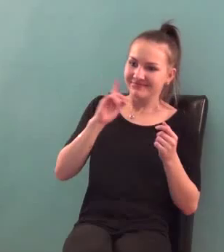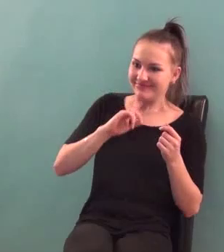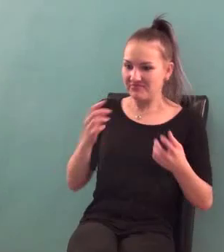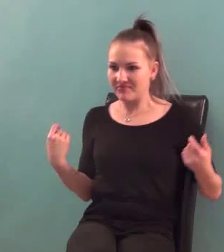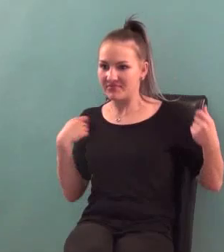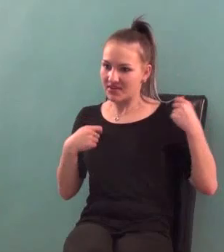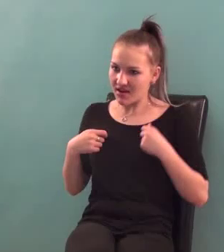Zakłada na plecy nosidło.